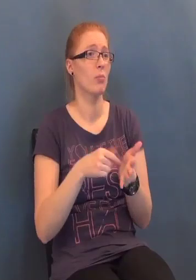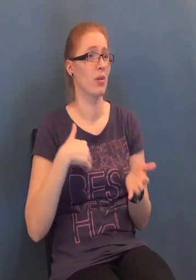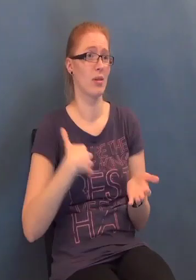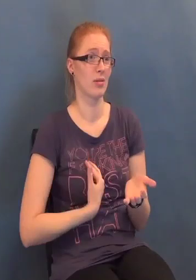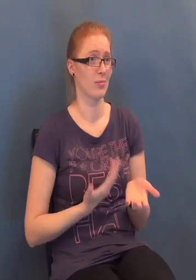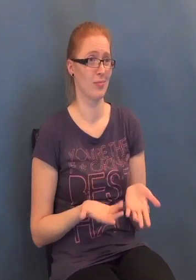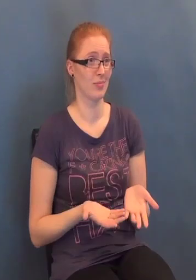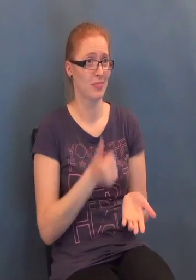Będę na zakupach i będę zmęczona.